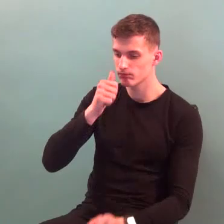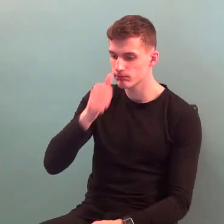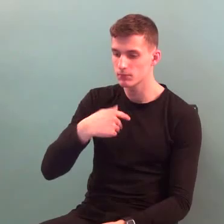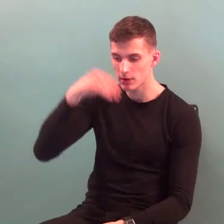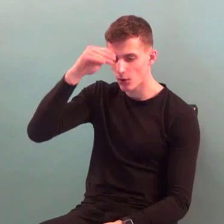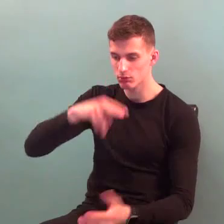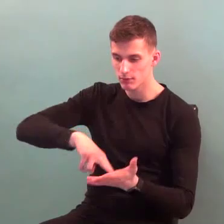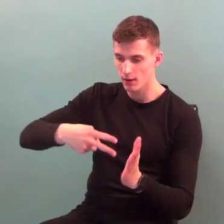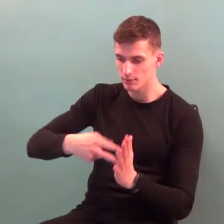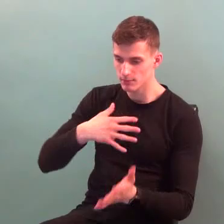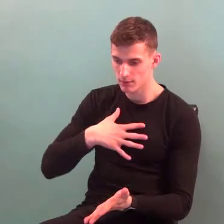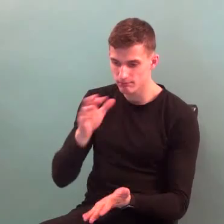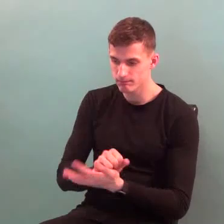Jestem zajęty, mam naukę tańca.